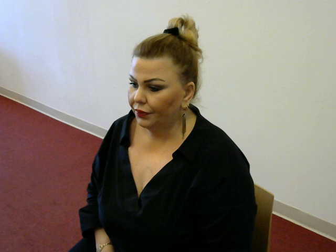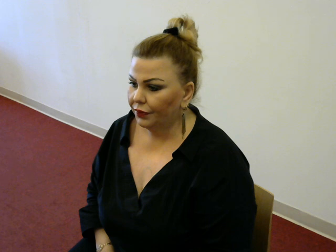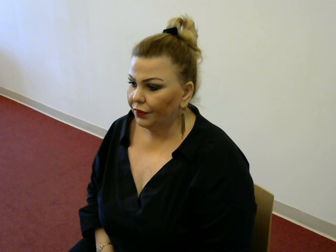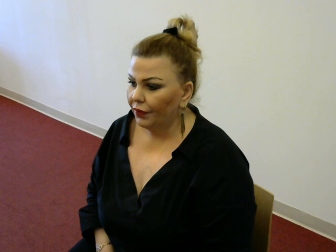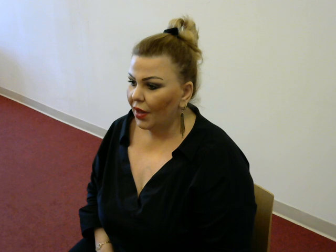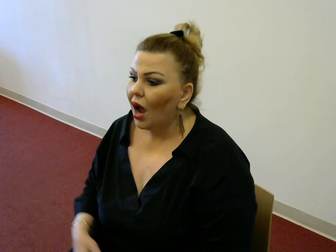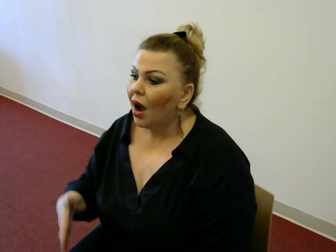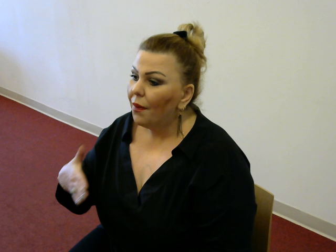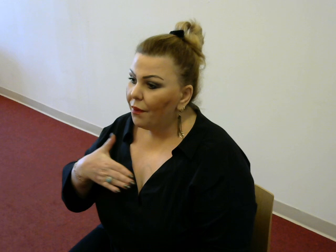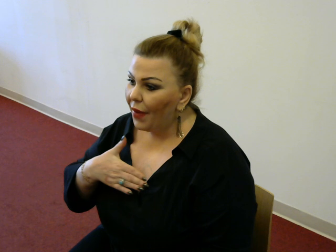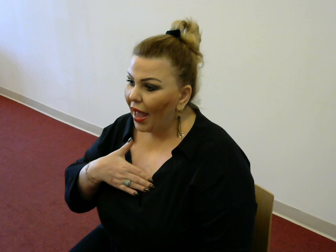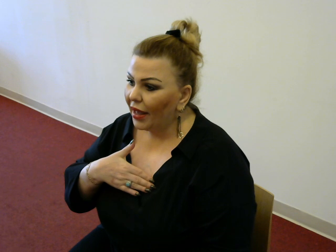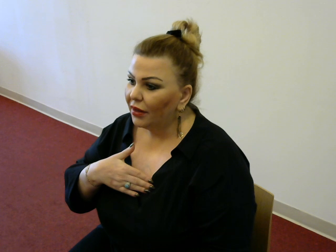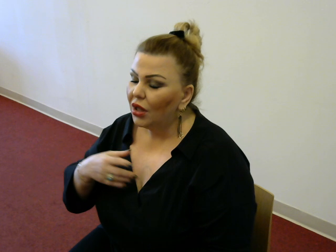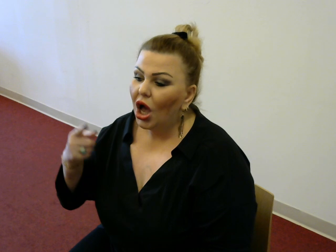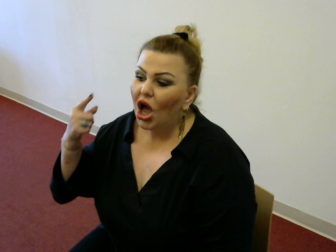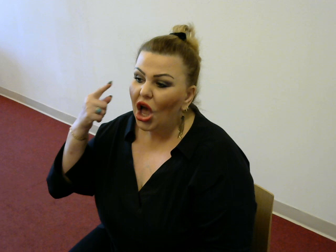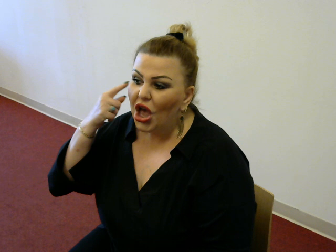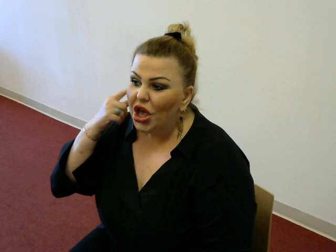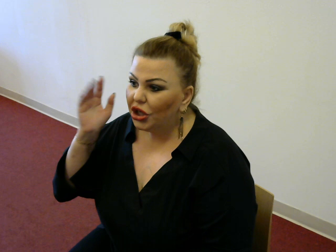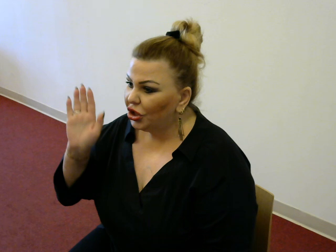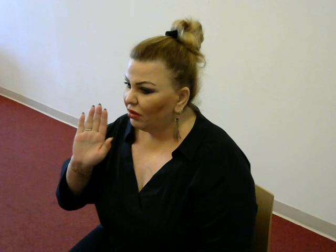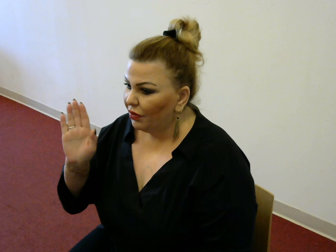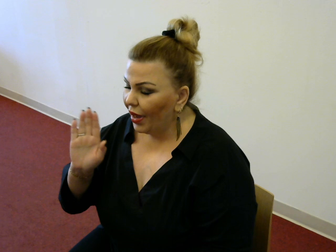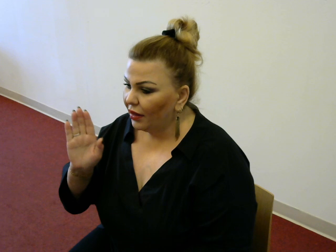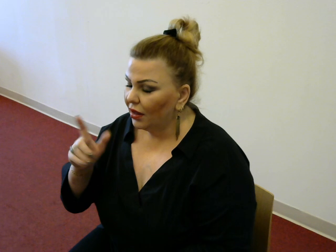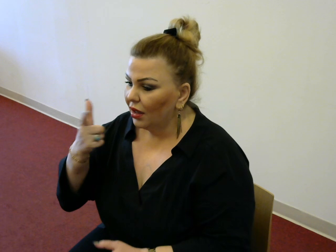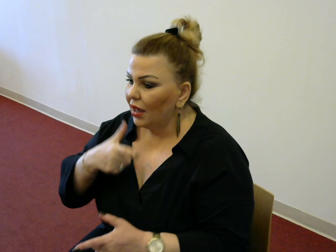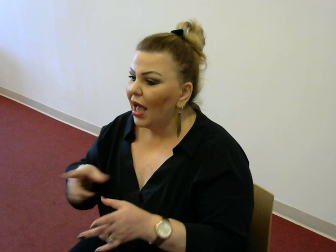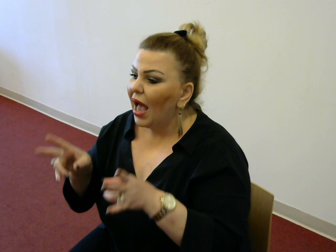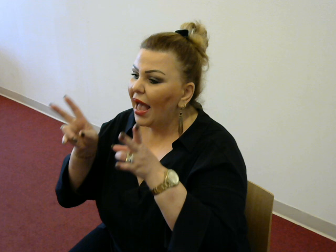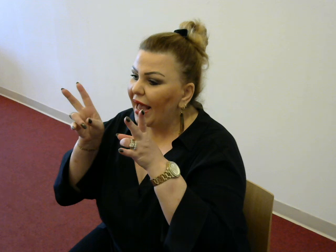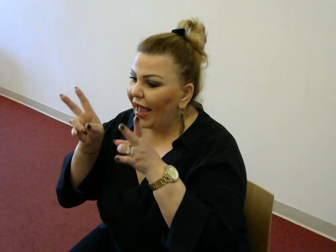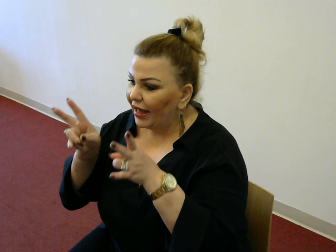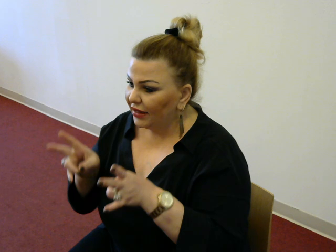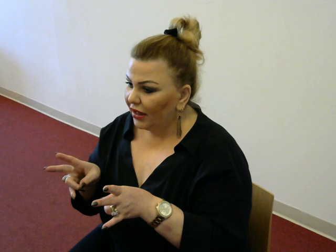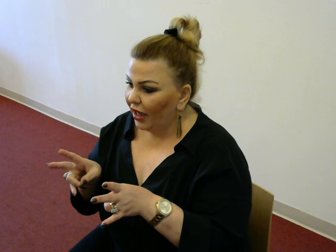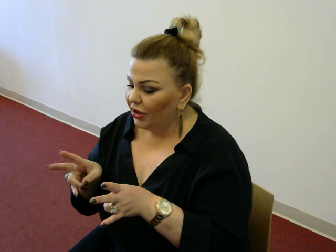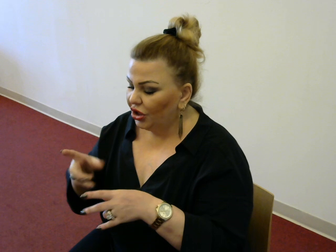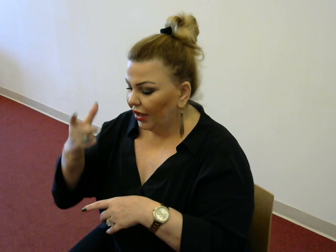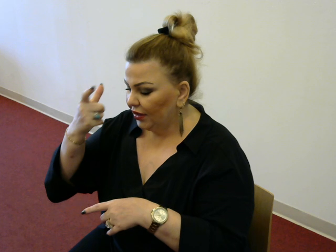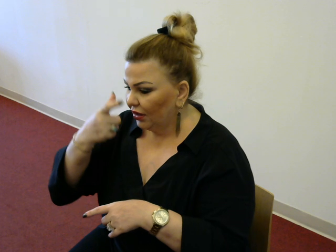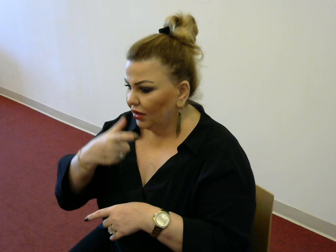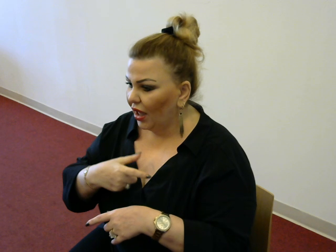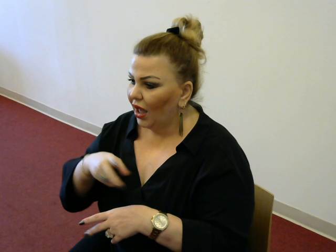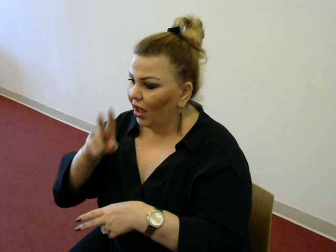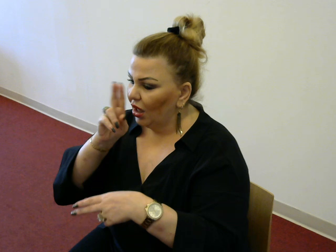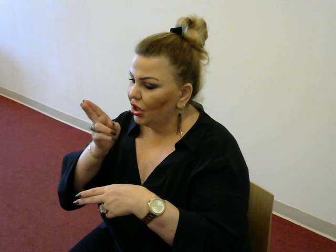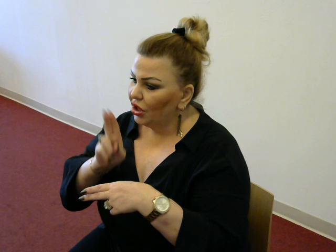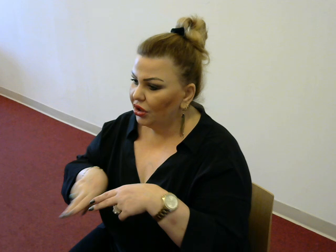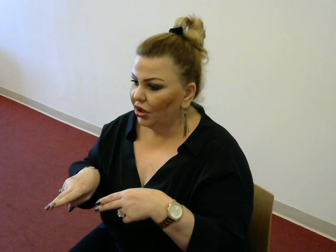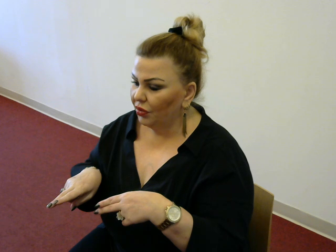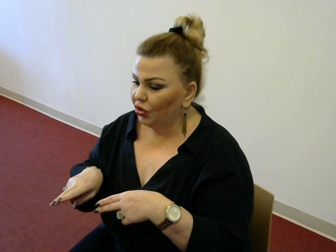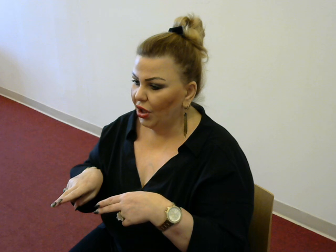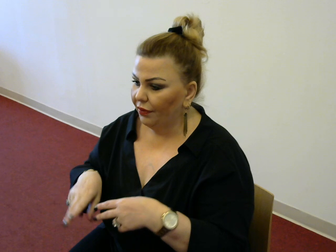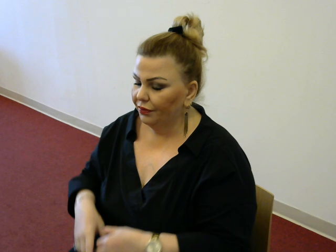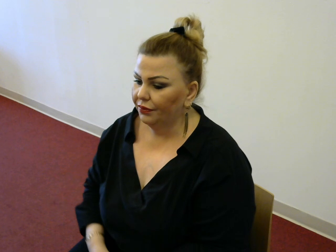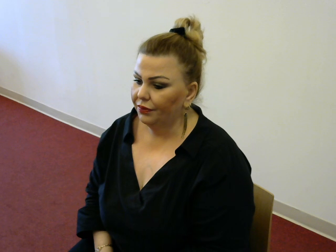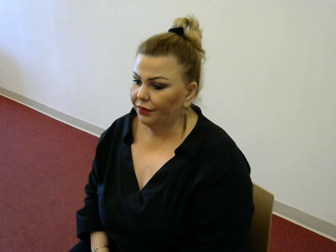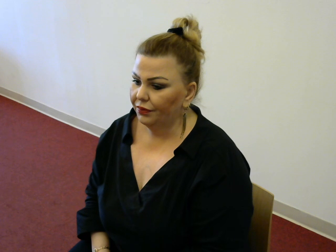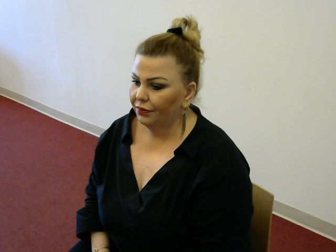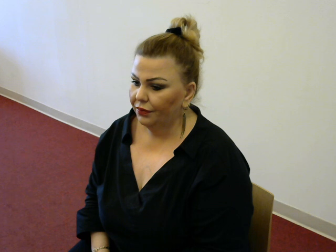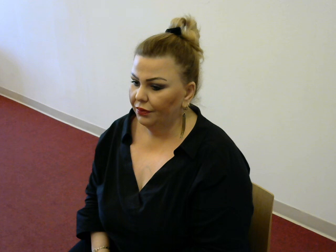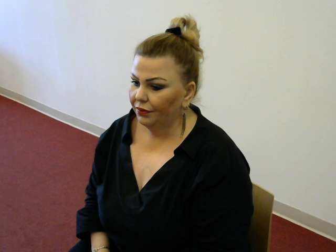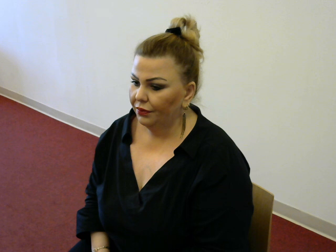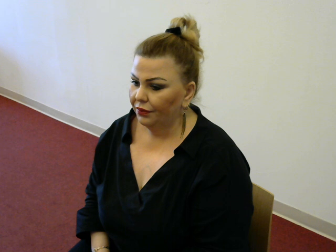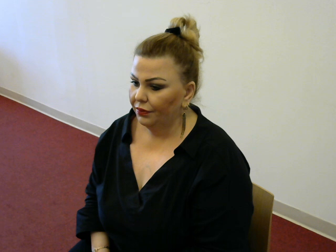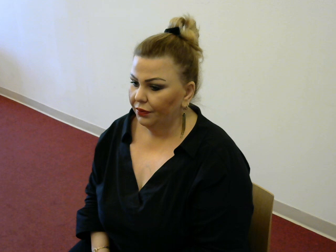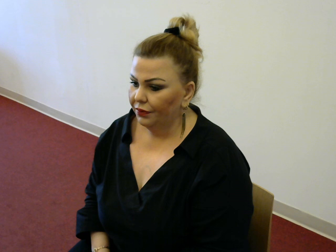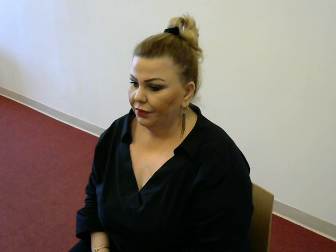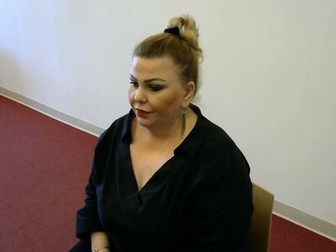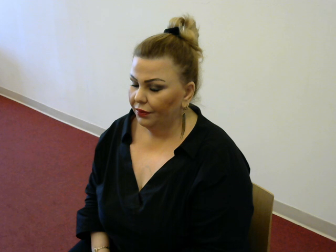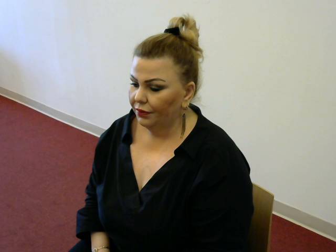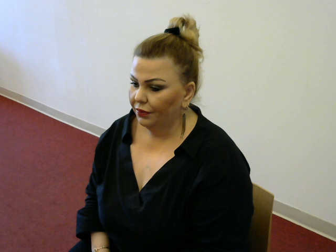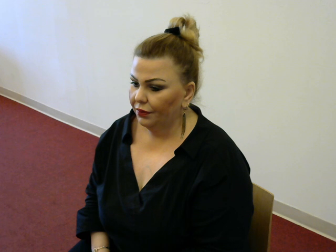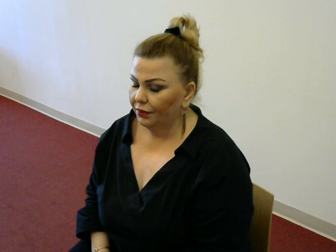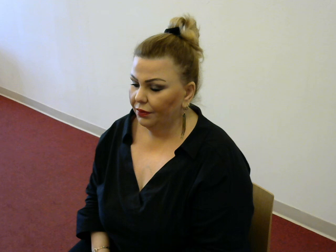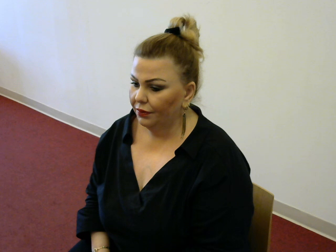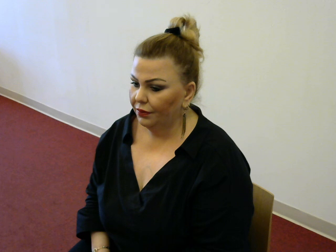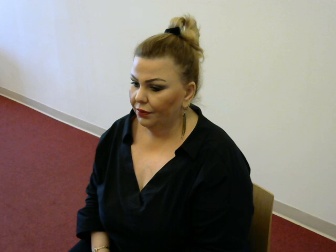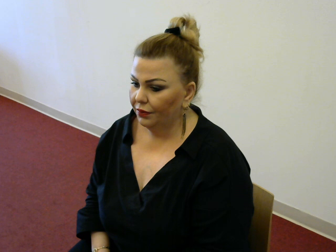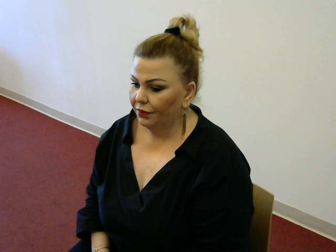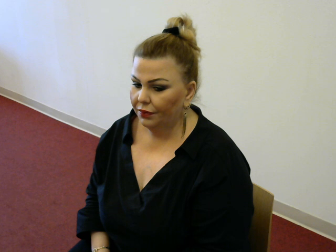Mən eşitməni qəza nəticəsində itirmişəm